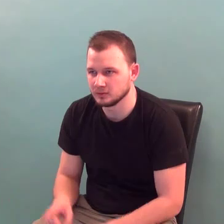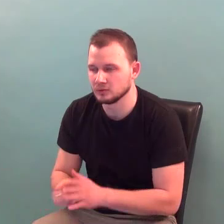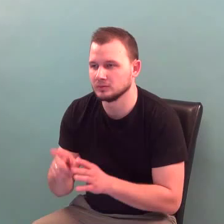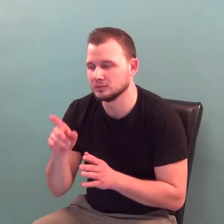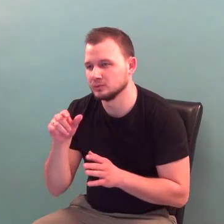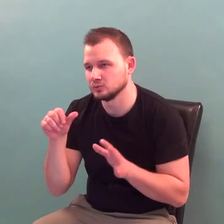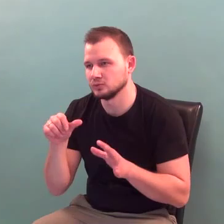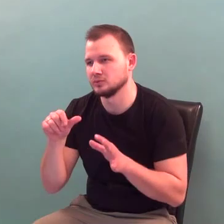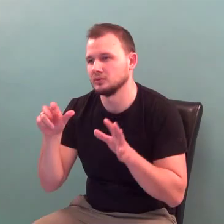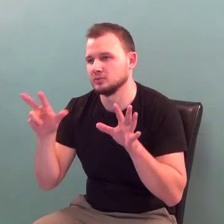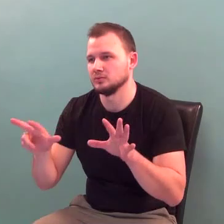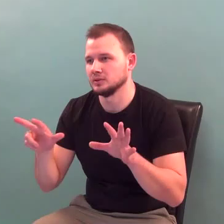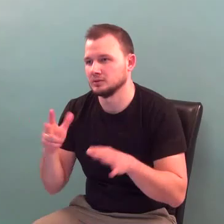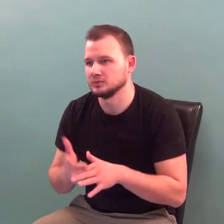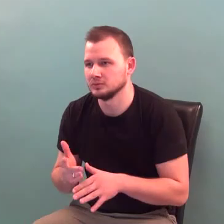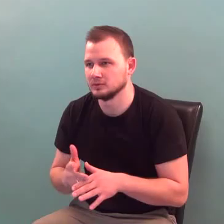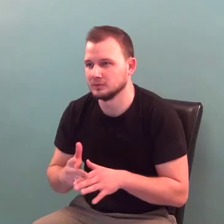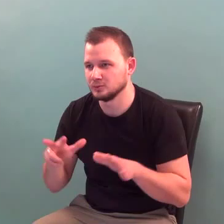Do... szósta do ósmej trzydzieści.